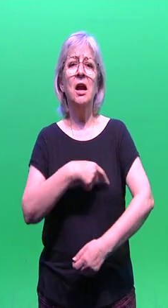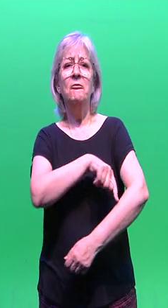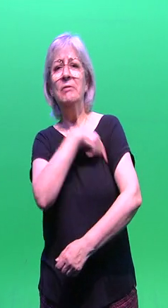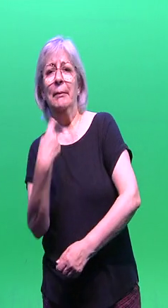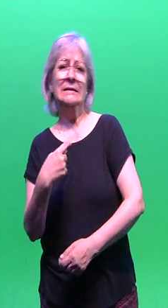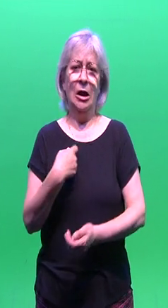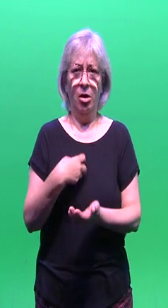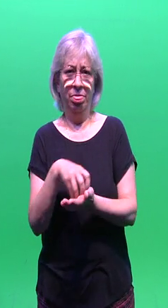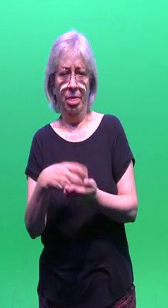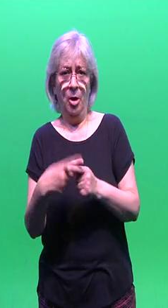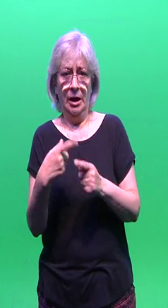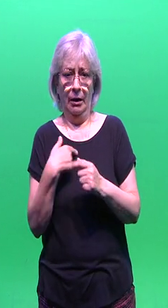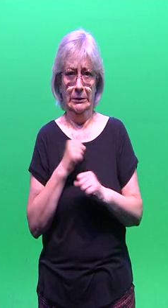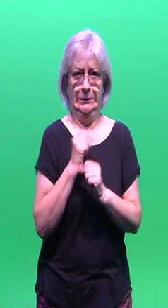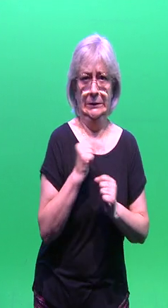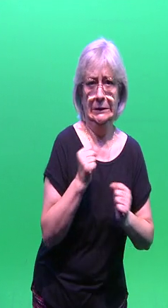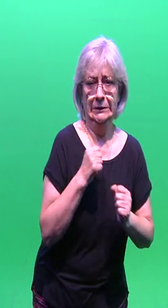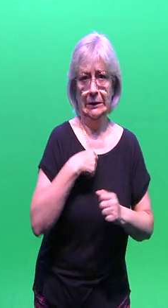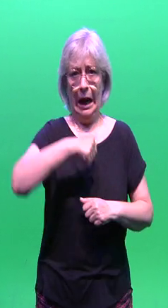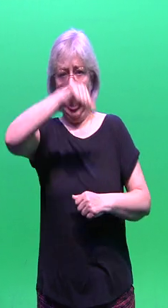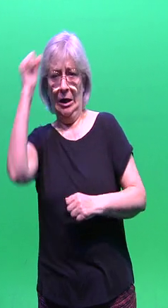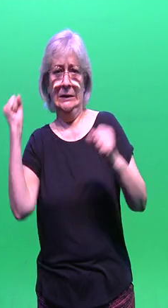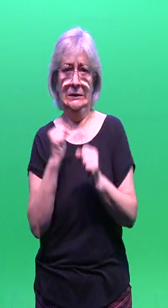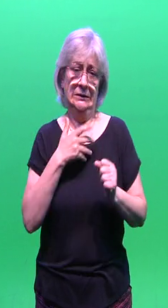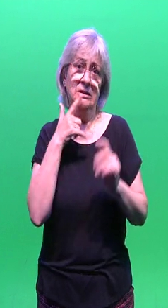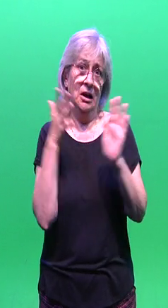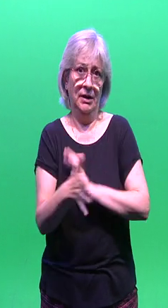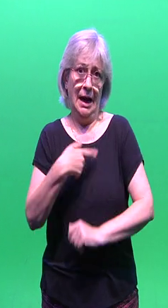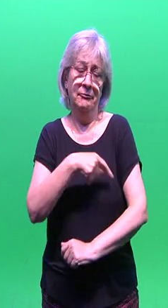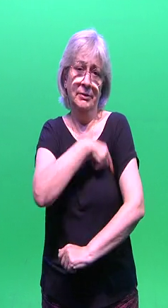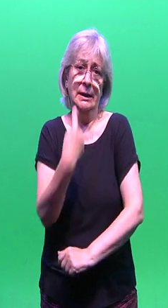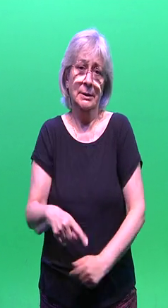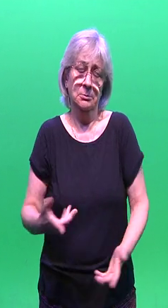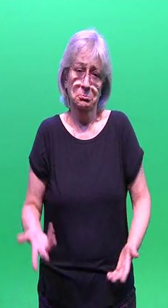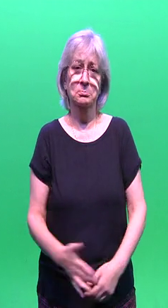Tinc dubtes, no sé si tinc febre o no, perquè tinc calfreds i això està relacionat amb la febre, però no ho sé.